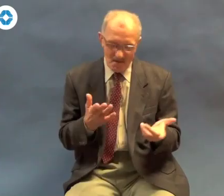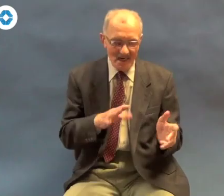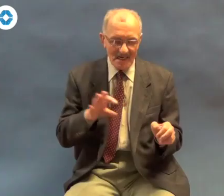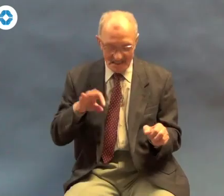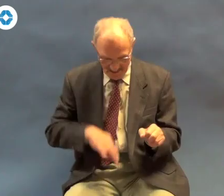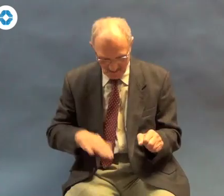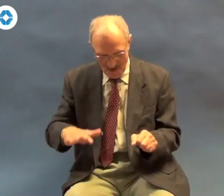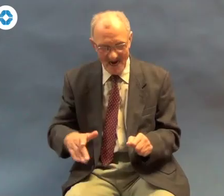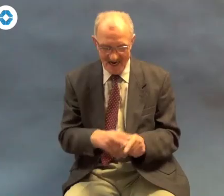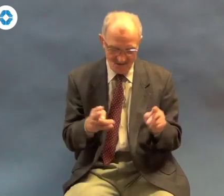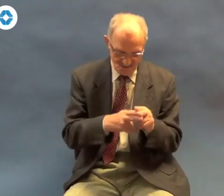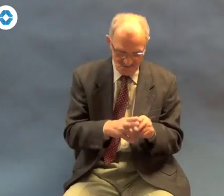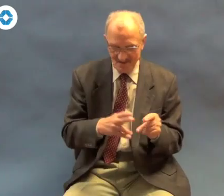Mały syn umawia się z nim.